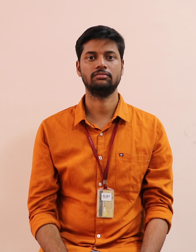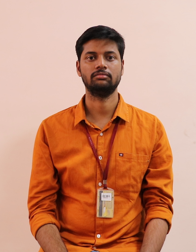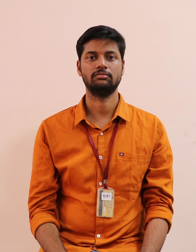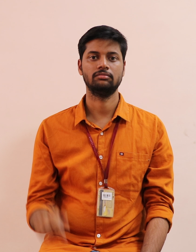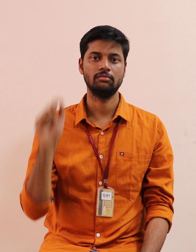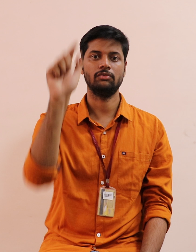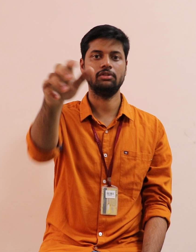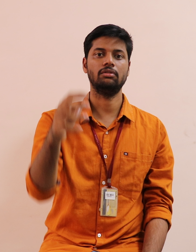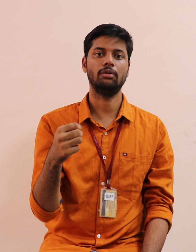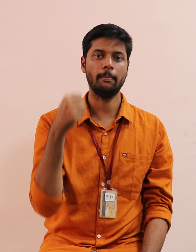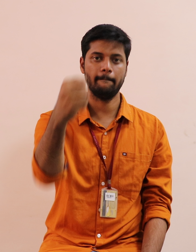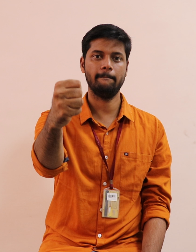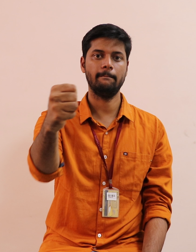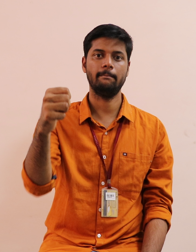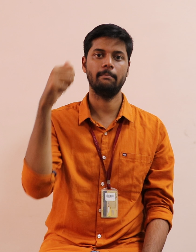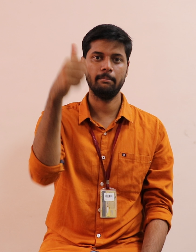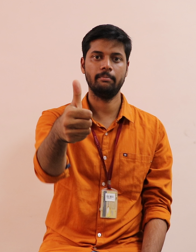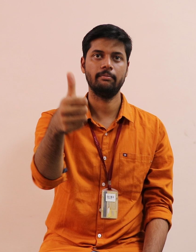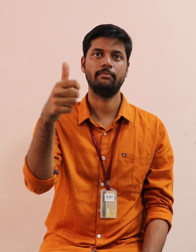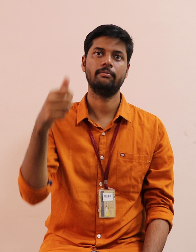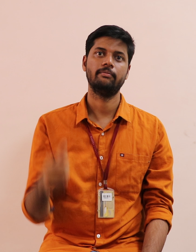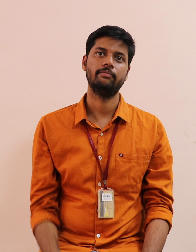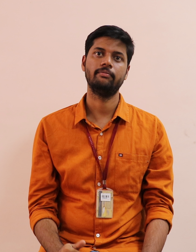you can do it